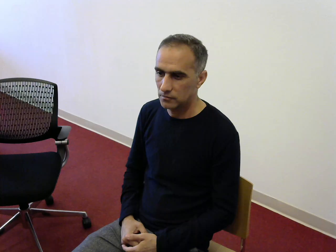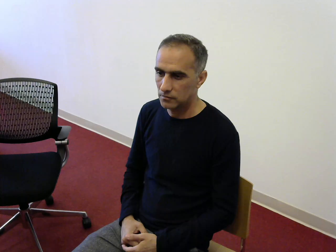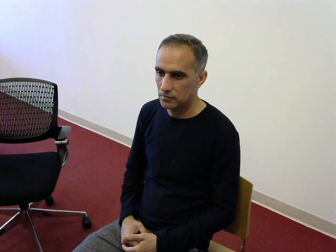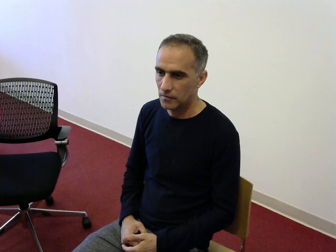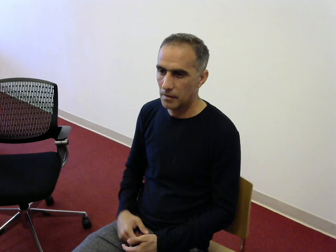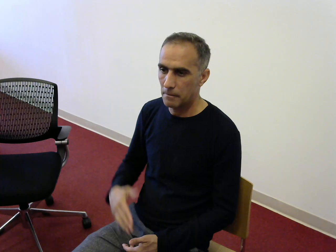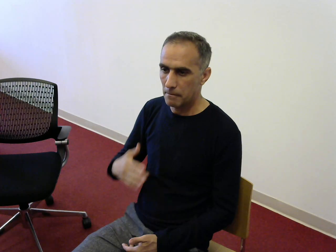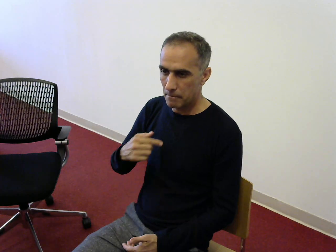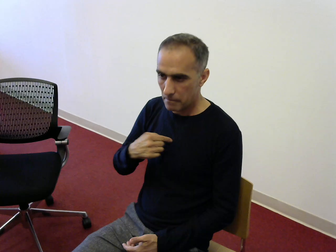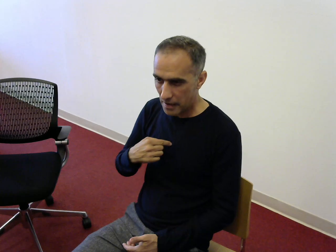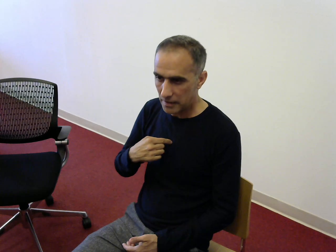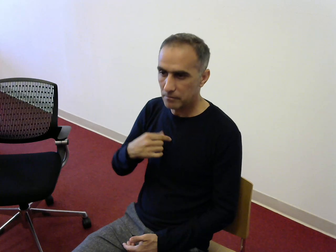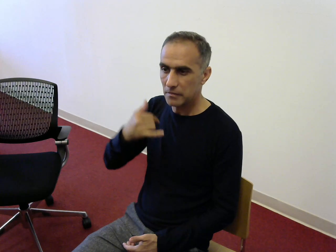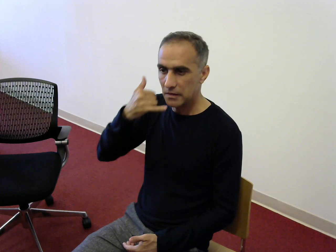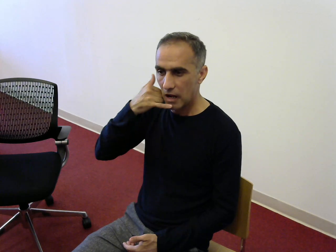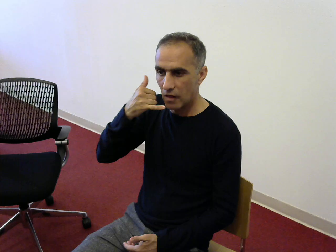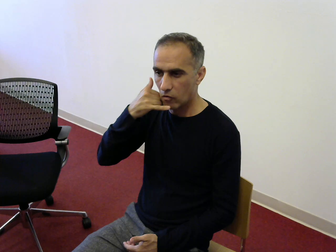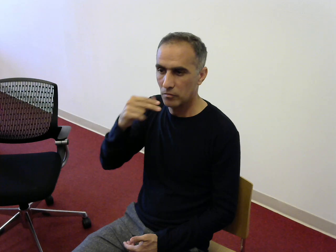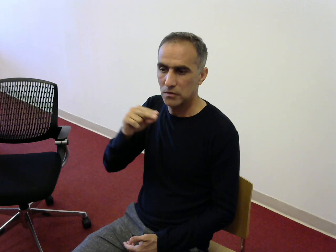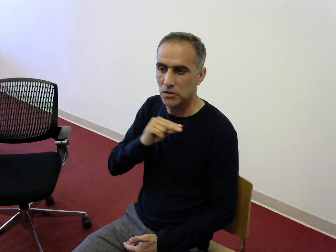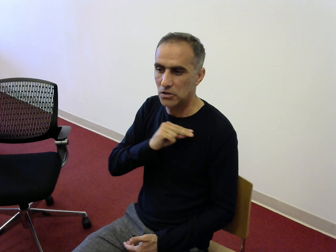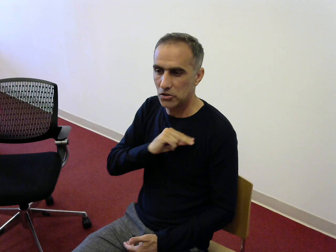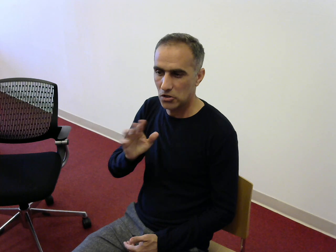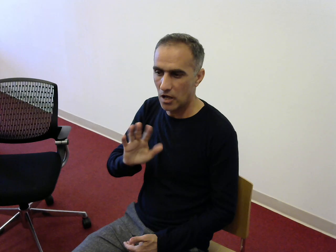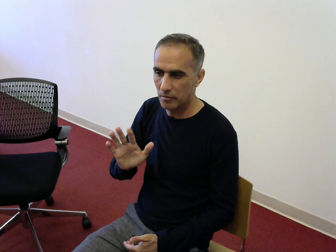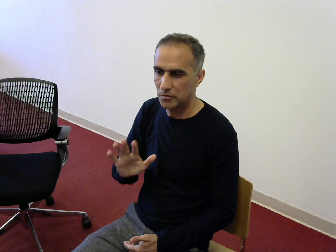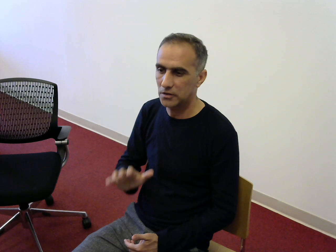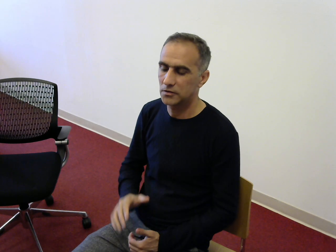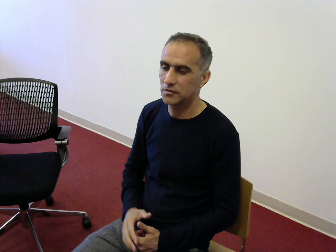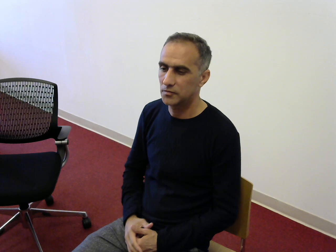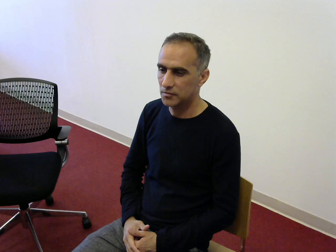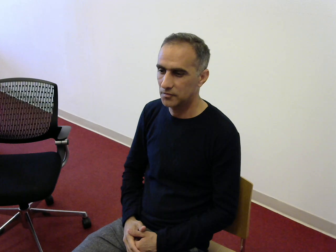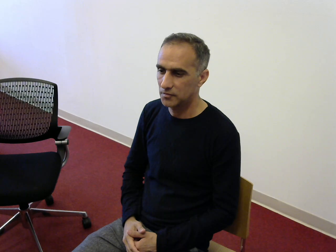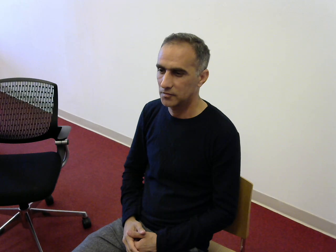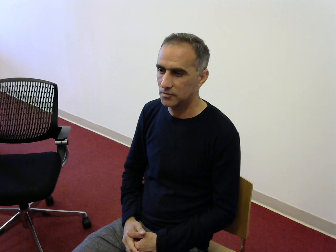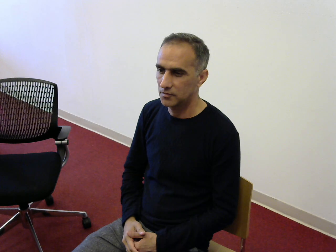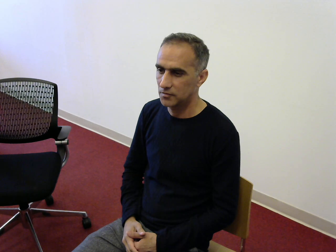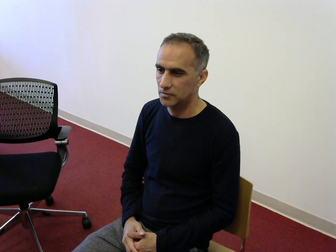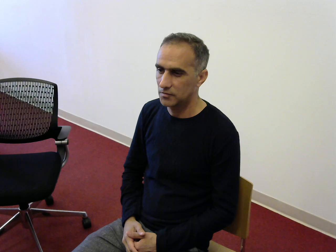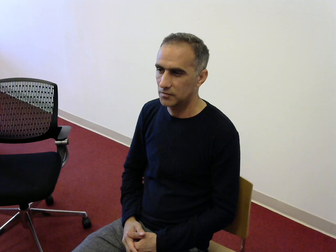Mənim telefonum özümdə deyil